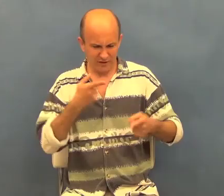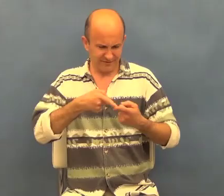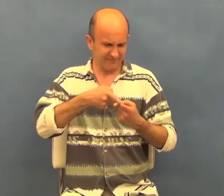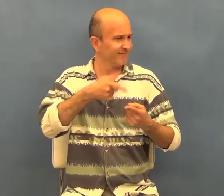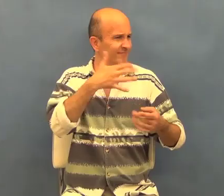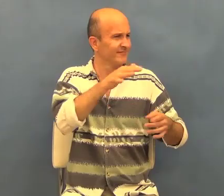Ostra strzałka.